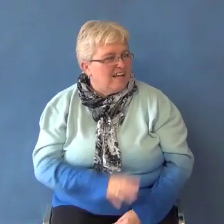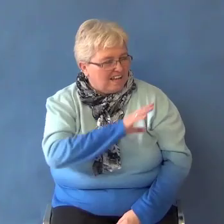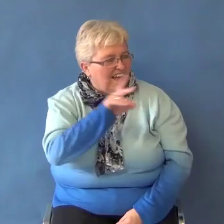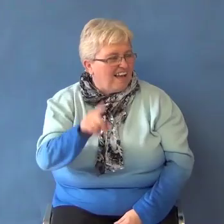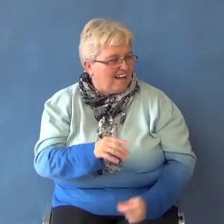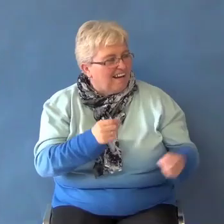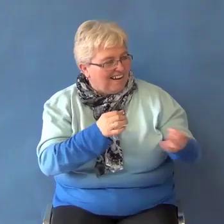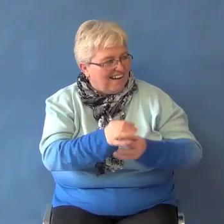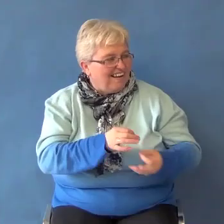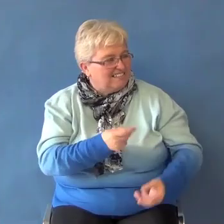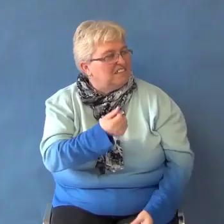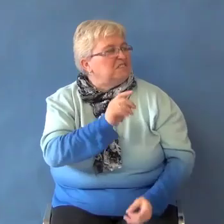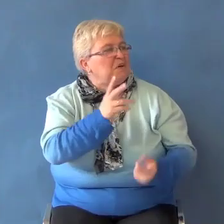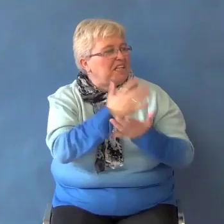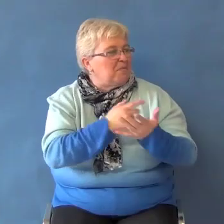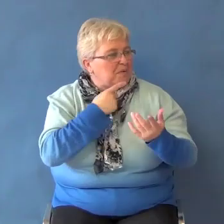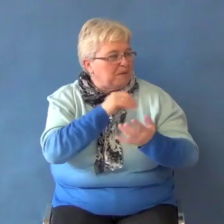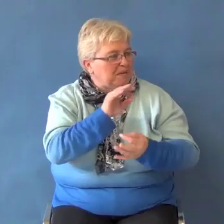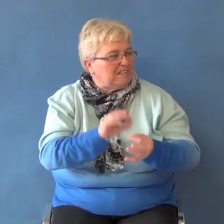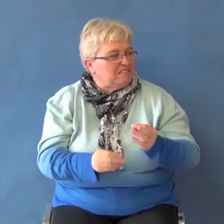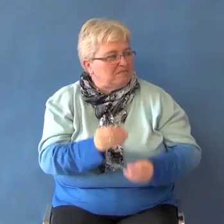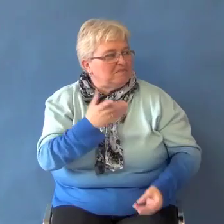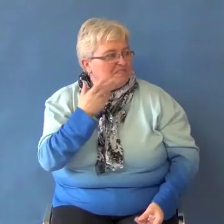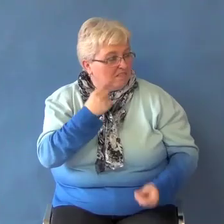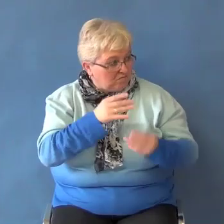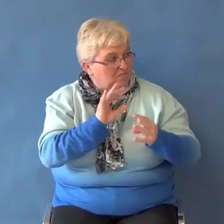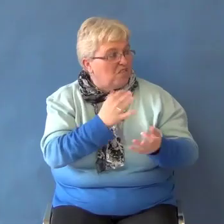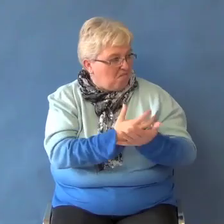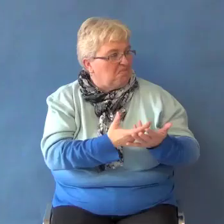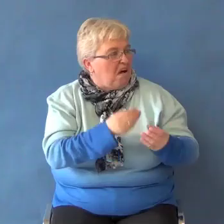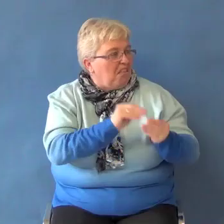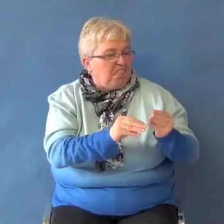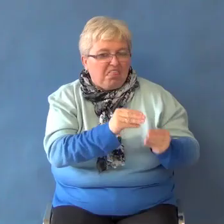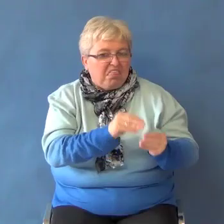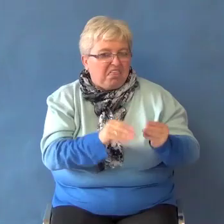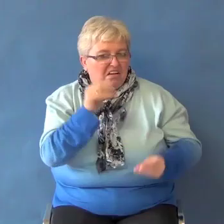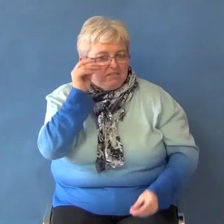Wszyscy, którzy zarabiają mało oszczędzają pieniądze, bo im nie wystarcza na życie.